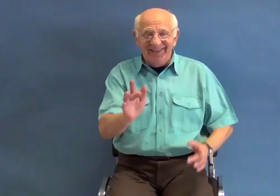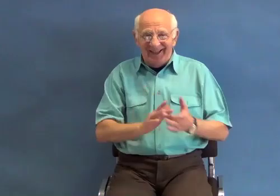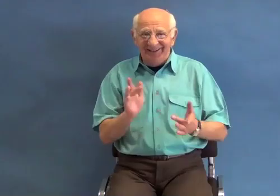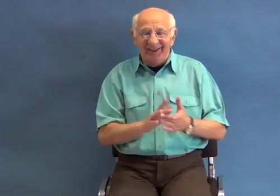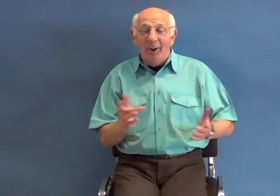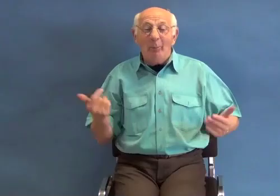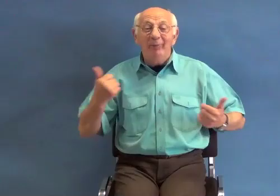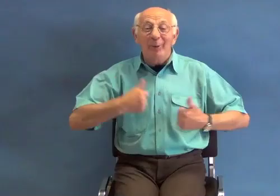Masz rację!